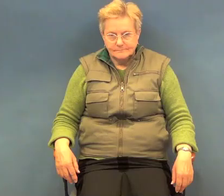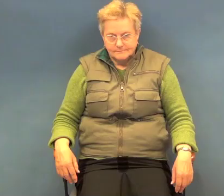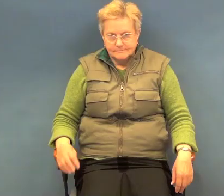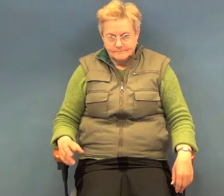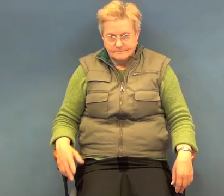Tak.